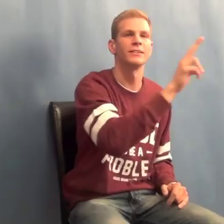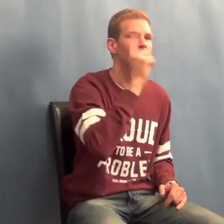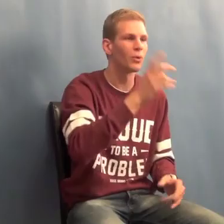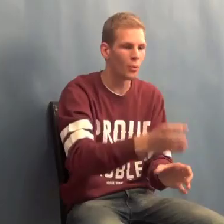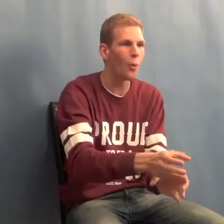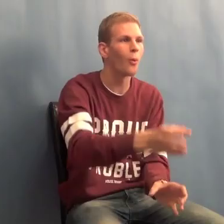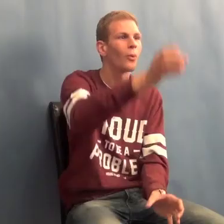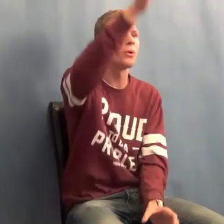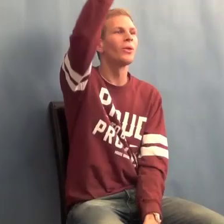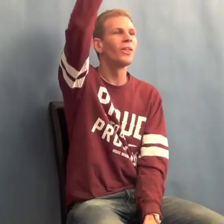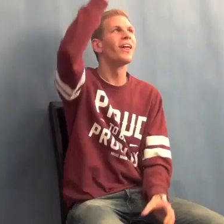Zauważył długą rurę, rynnę.